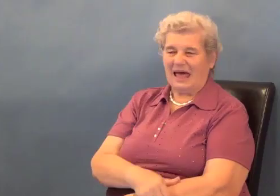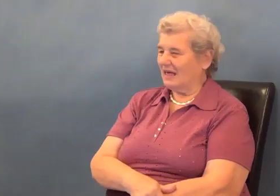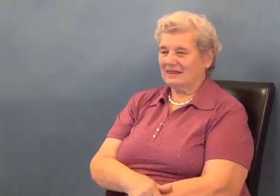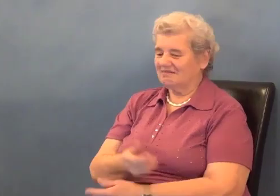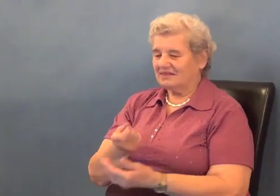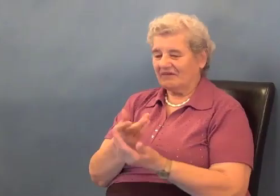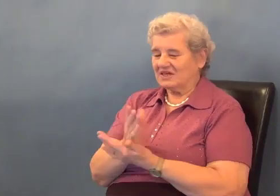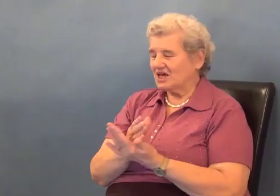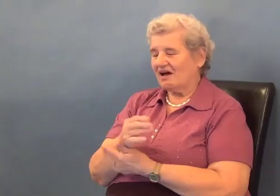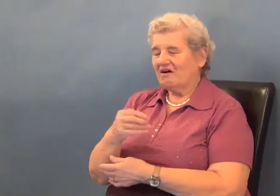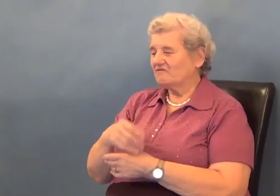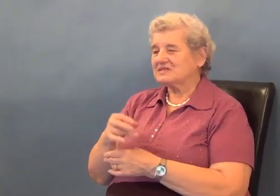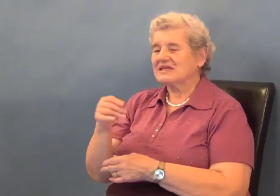Nie, nie wierzę.